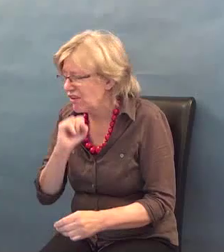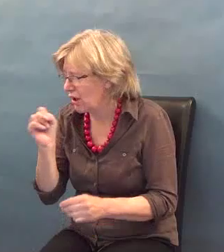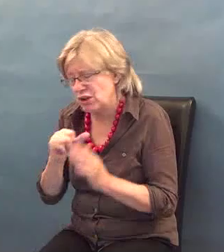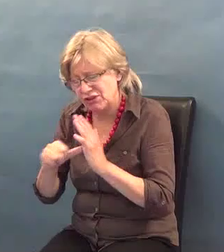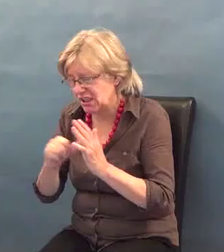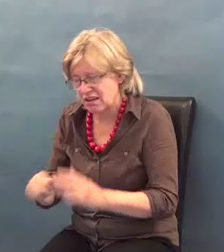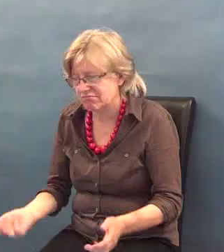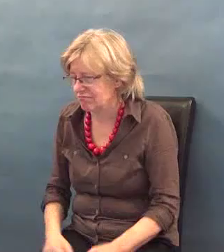Wcale nie jeżdżę na wycieczki.